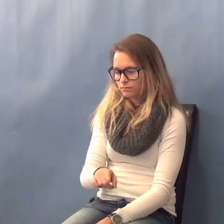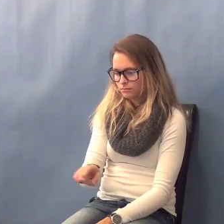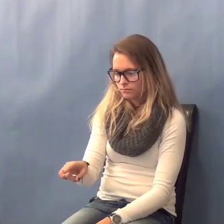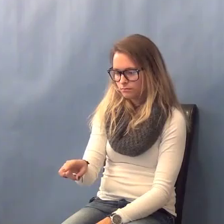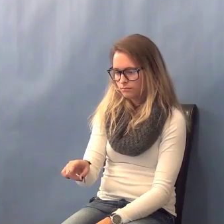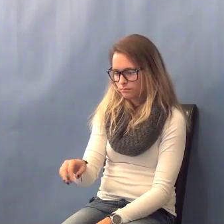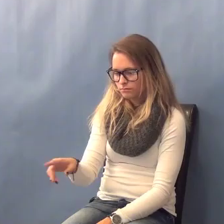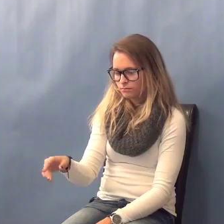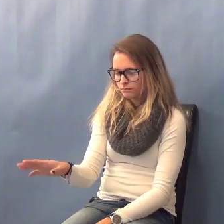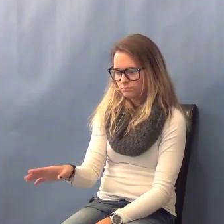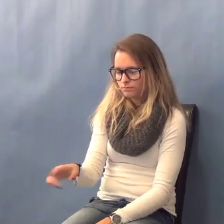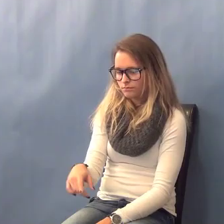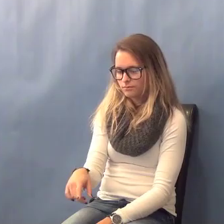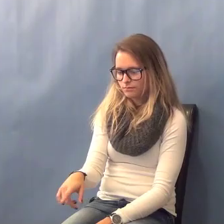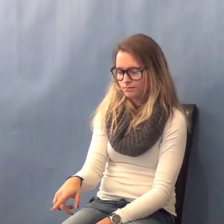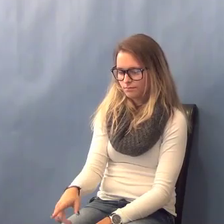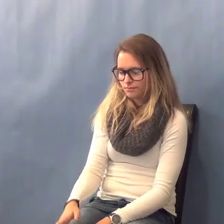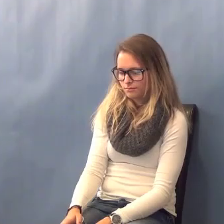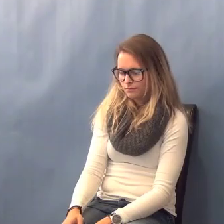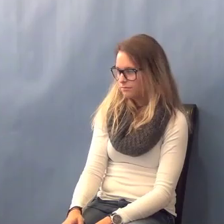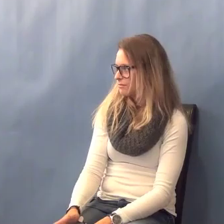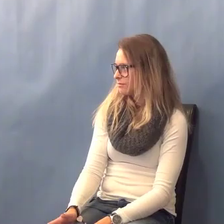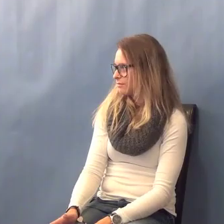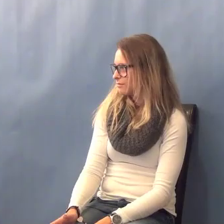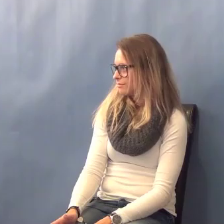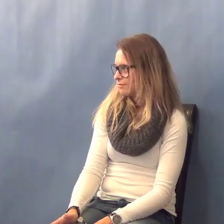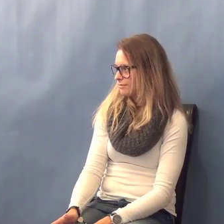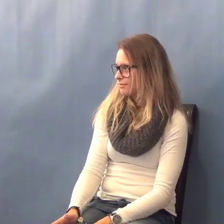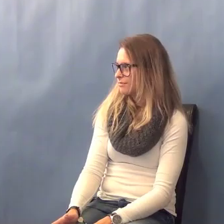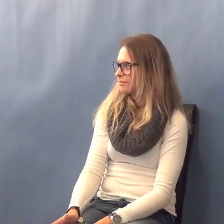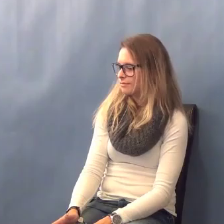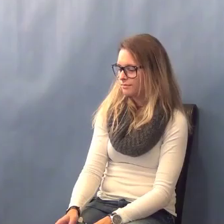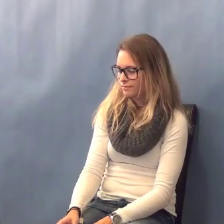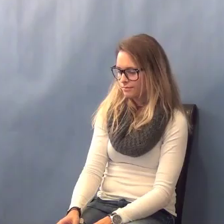To, to i dalej.